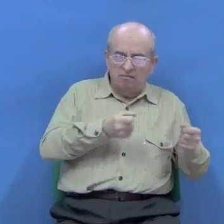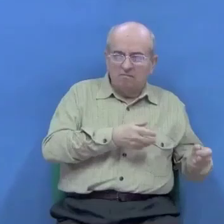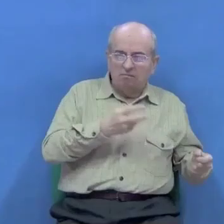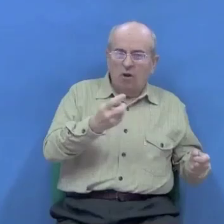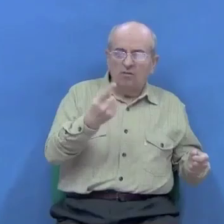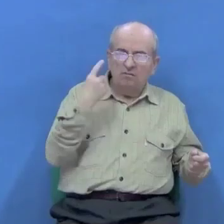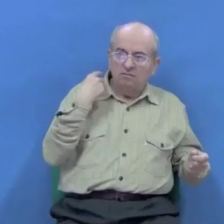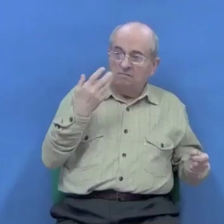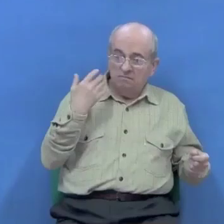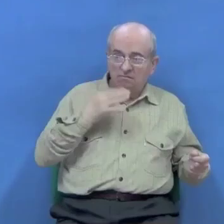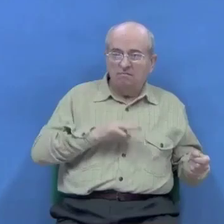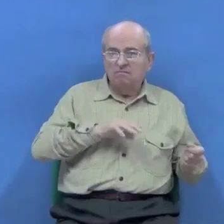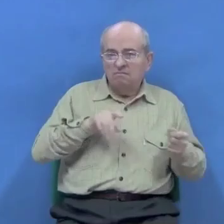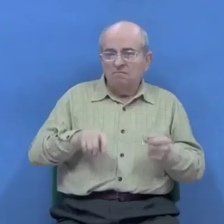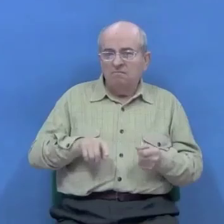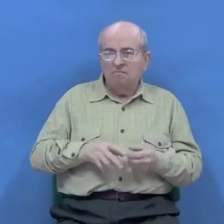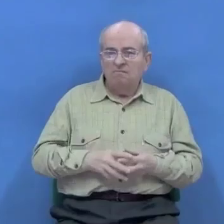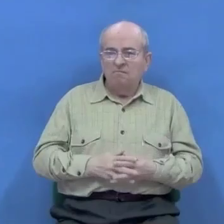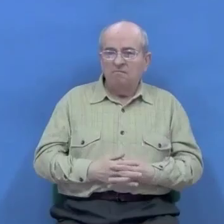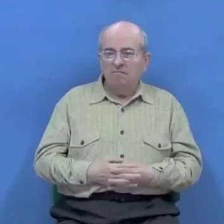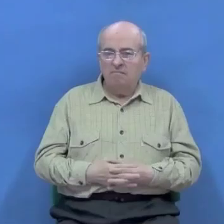Trzeba ją przenieść, a jak pociąg przejedzie, to można z powrotem postawić.